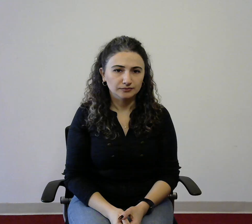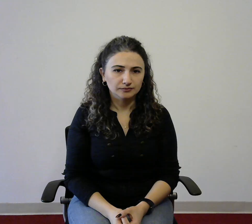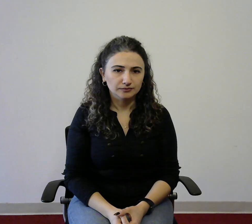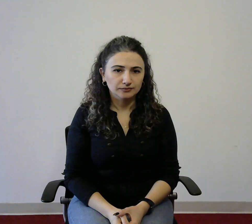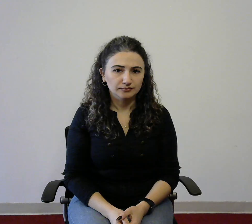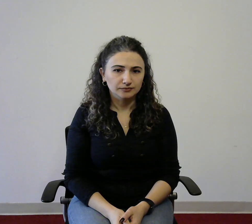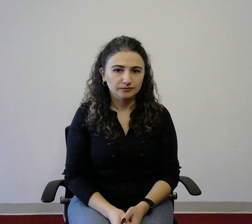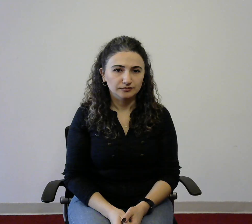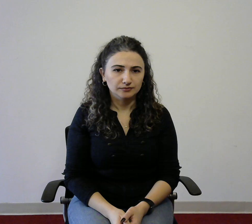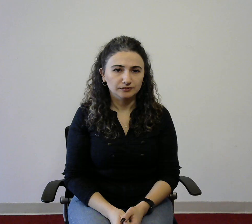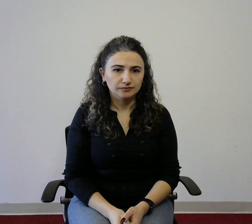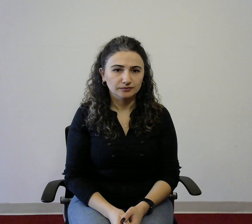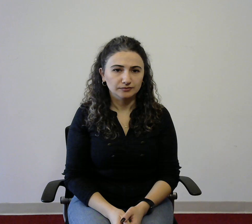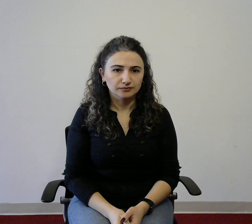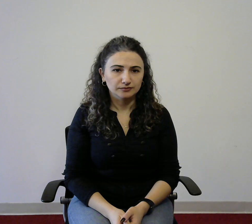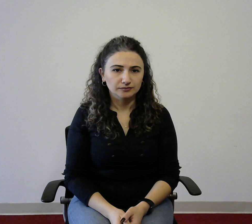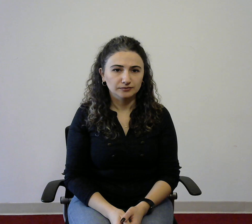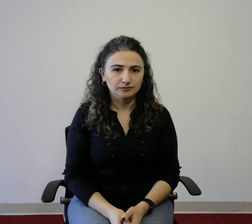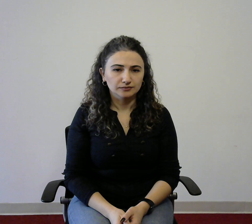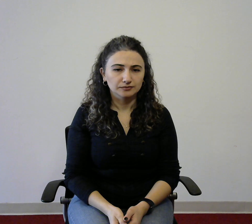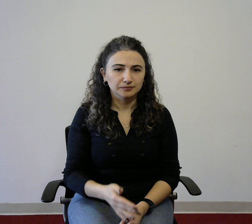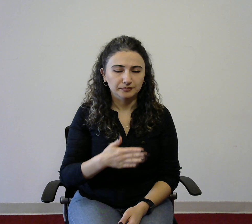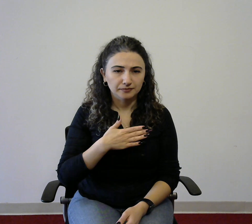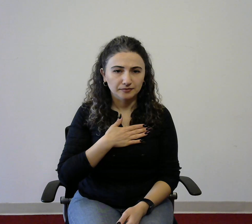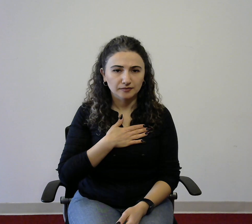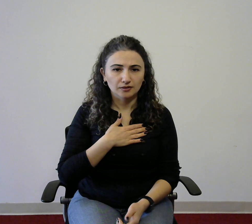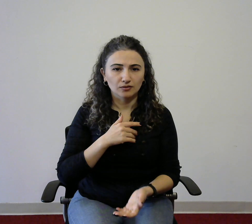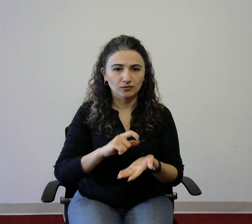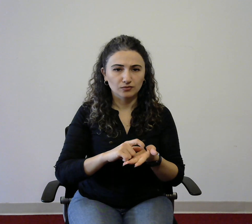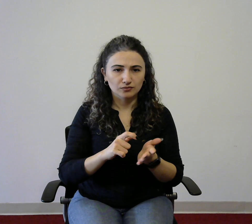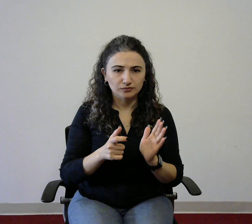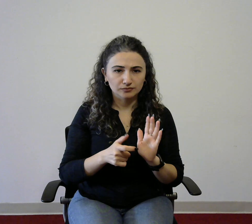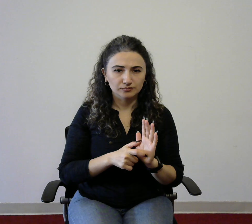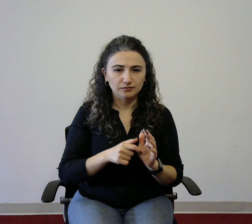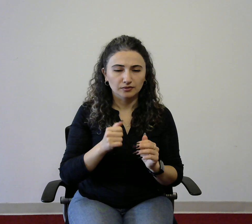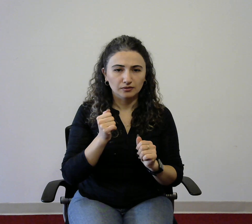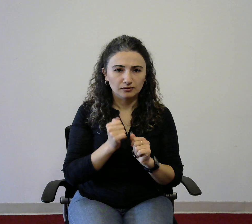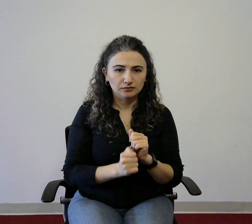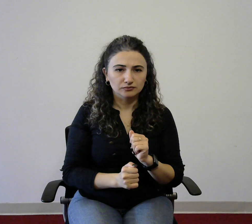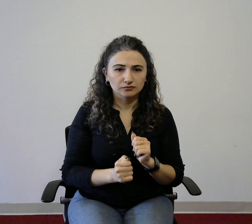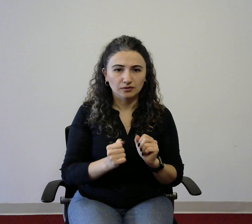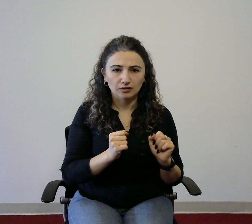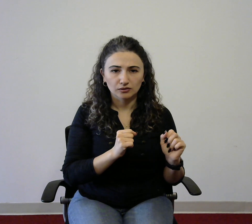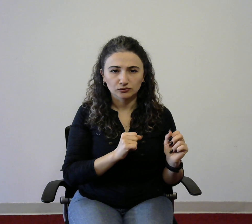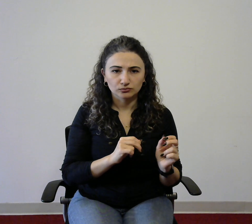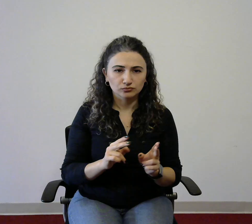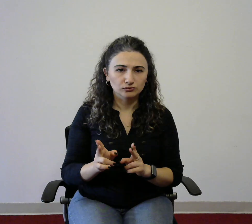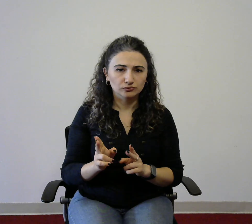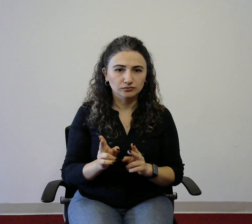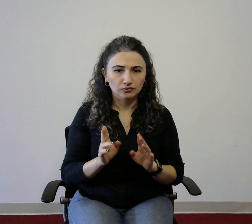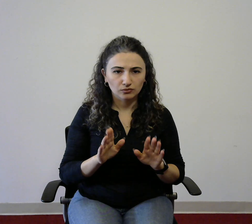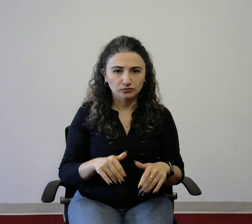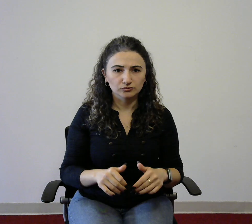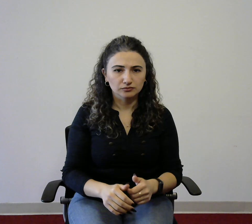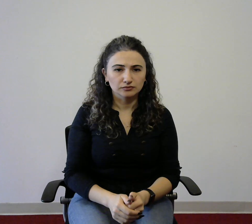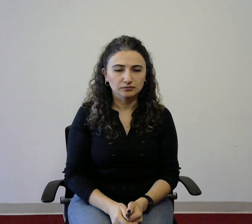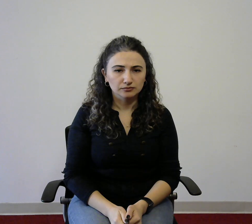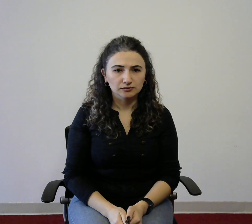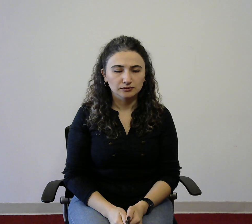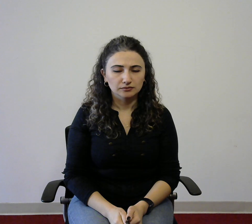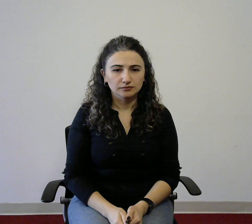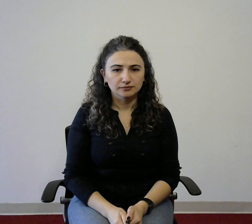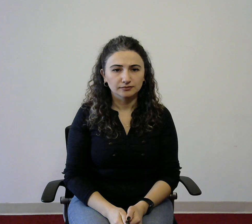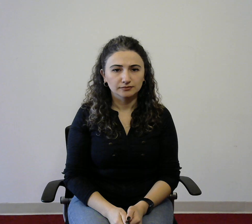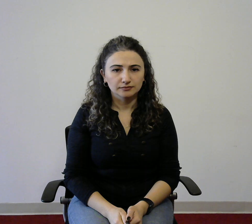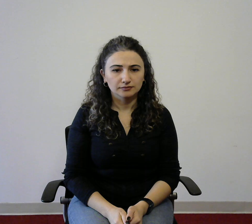Mənim otağım həmişə səliqəli olur